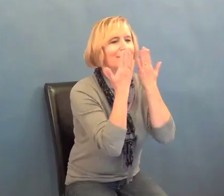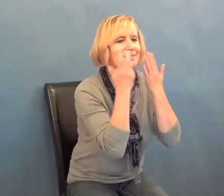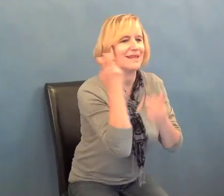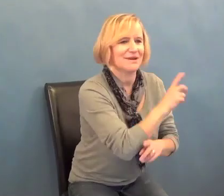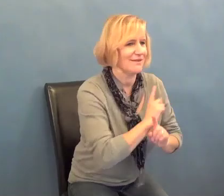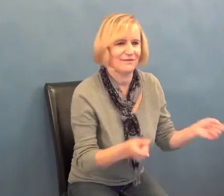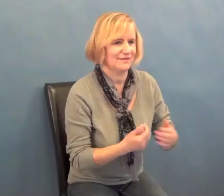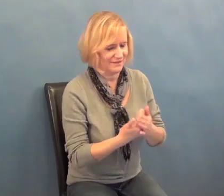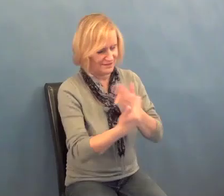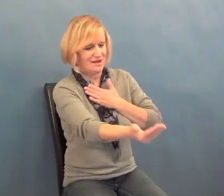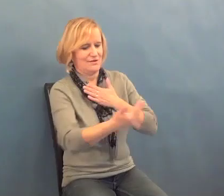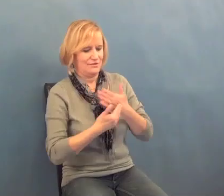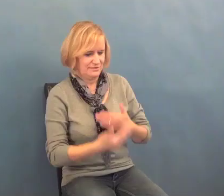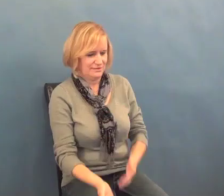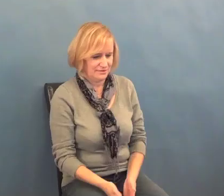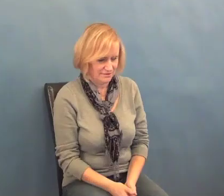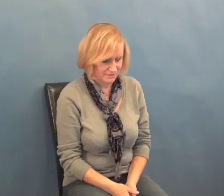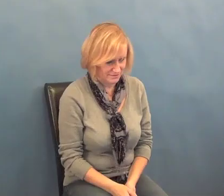Nie wolno stać przy tramwaju, trzeba się od niego oddalić.